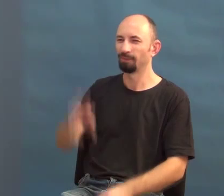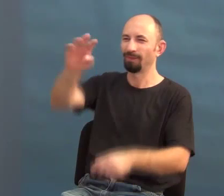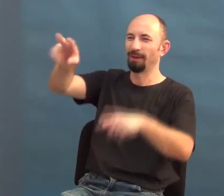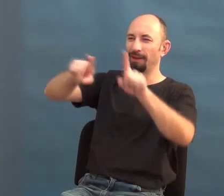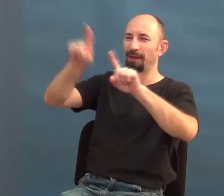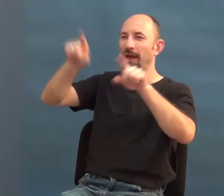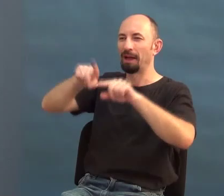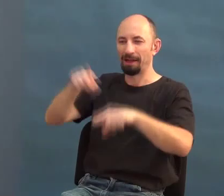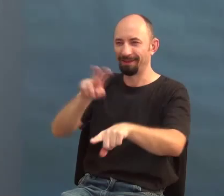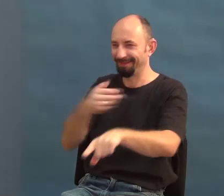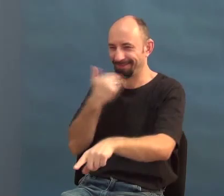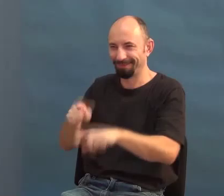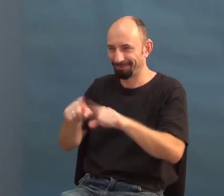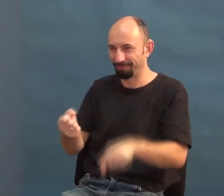Nie ma takiego znaku, dziwnie.